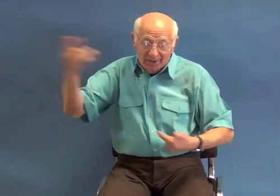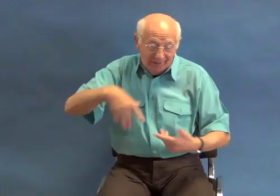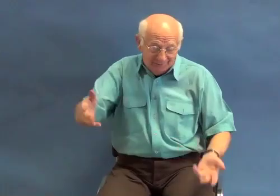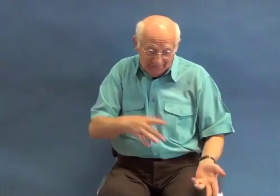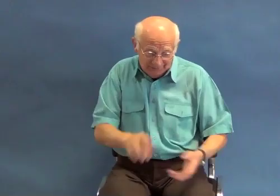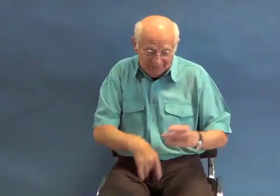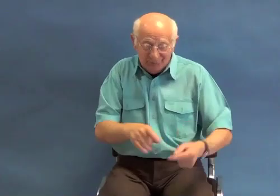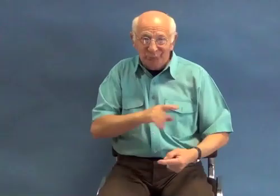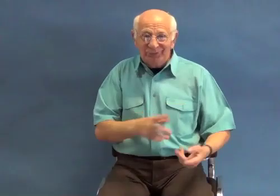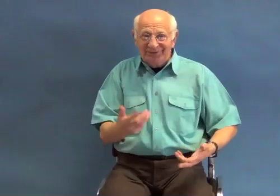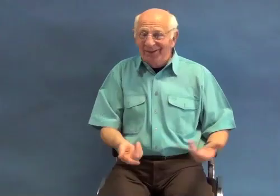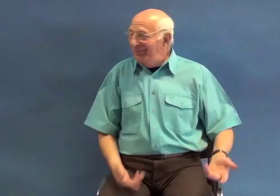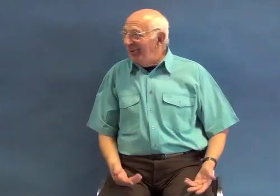Ktoś przyjdzie i pomoże.